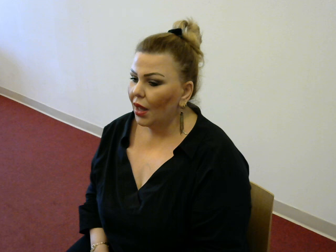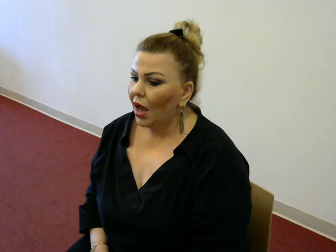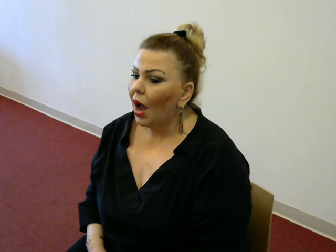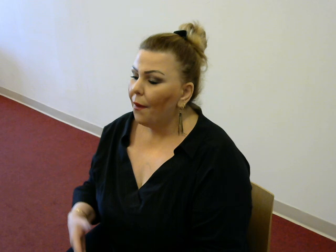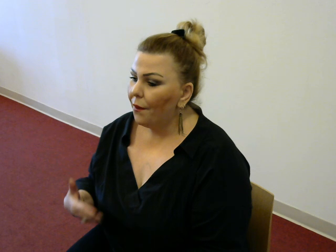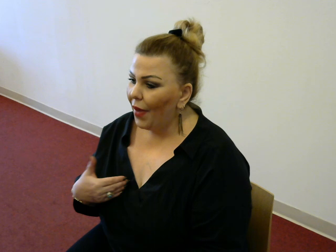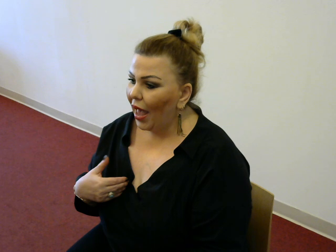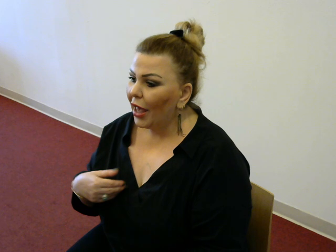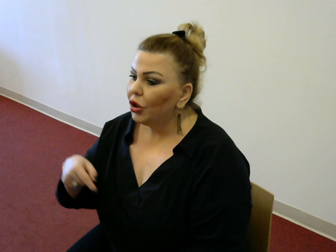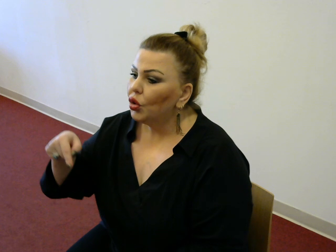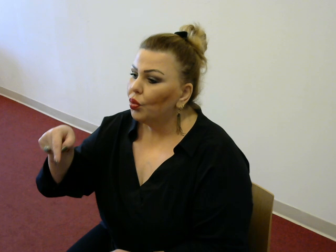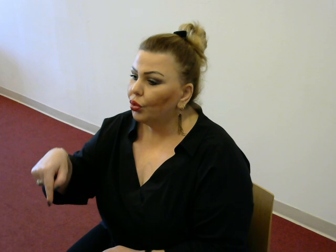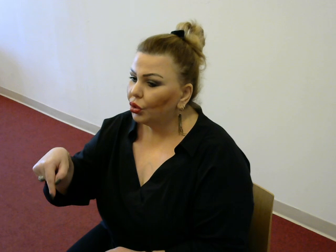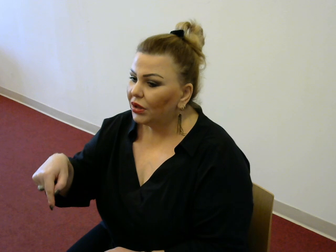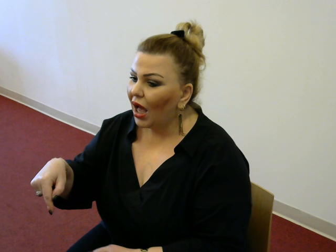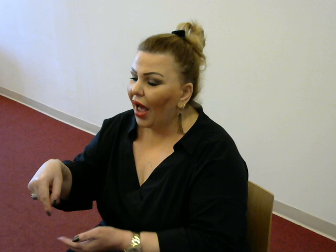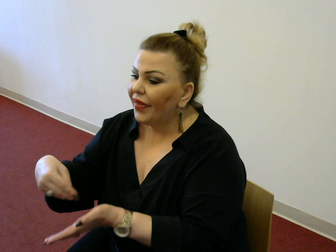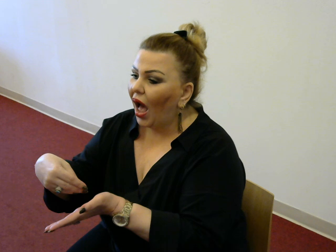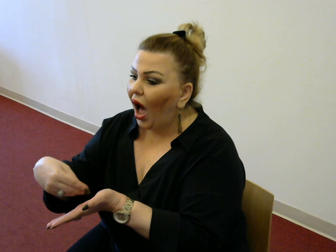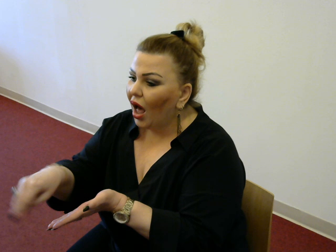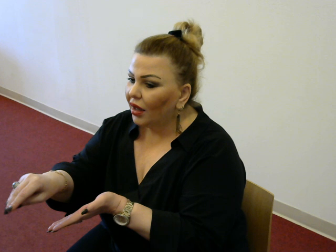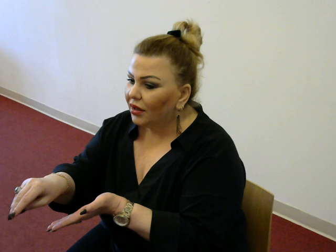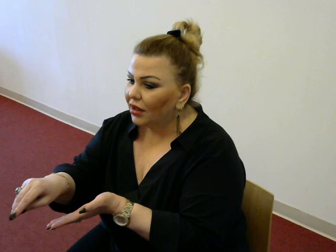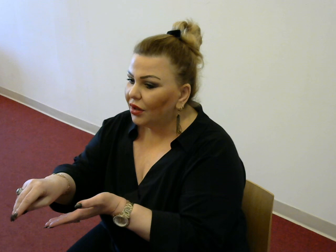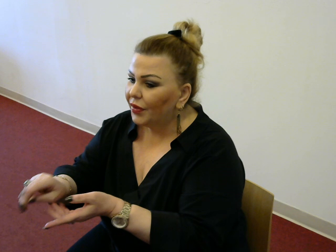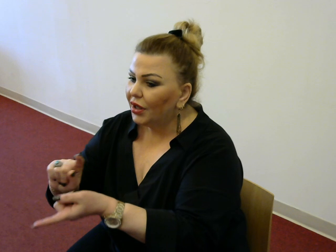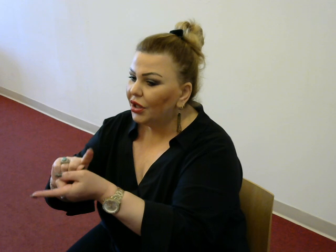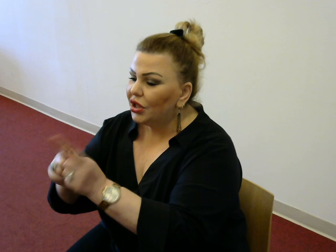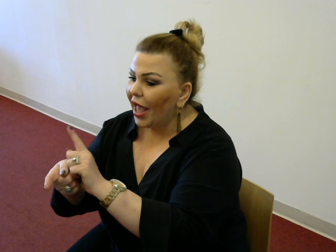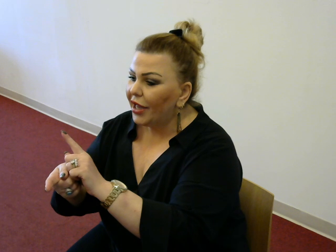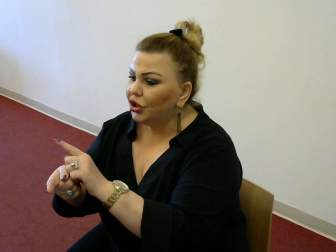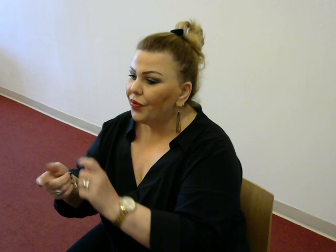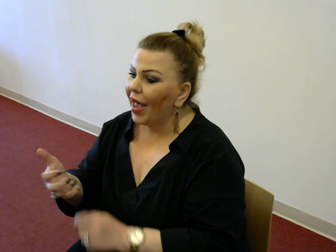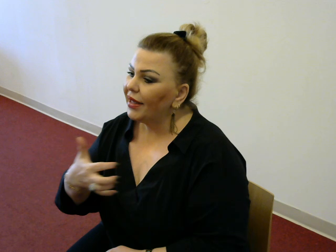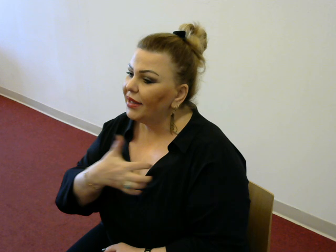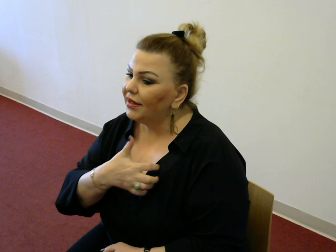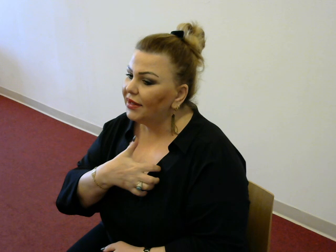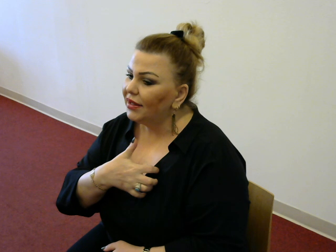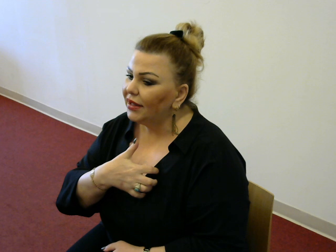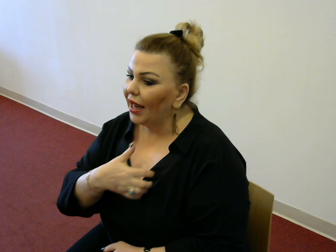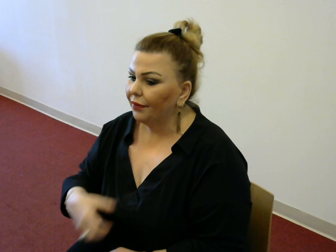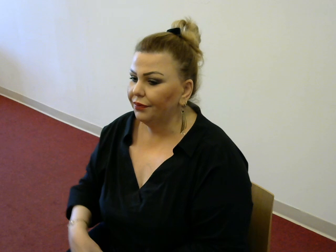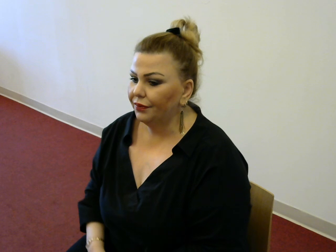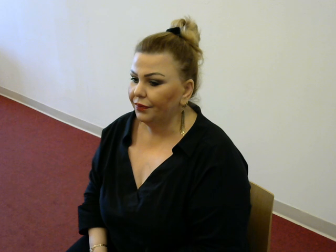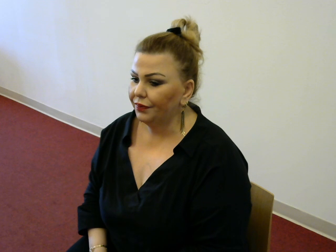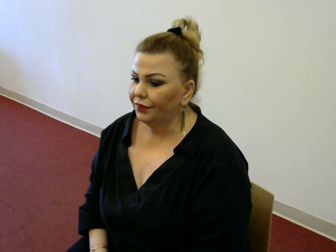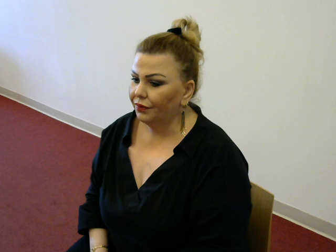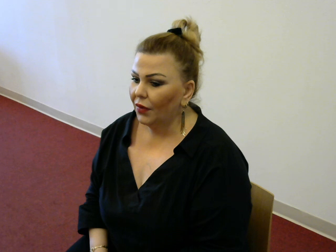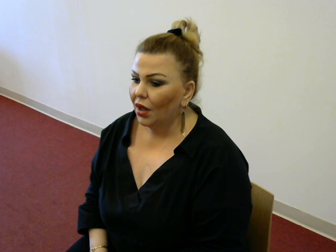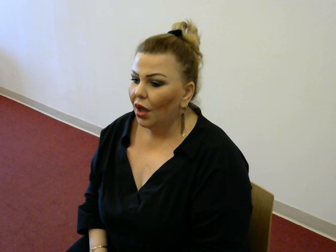Mən buradan aldıqlarımı dəyişmək istəyirəm